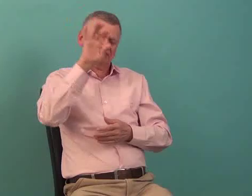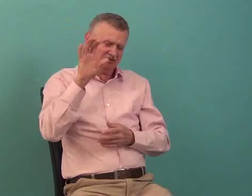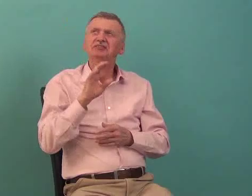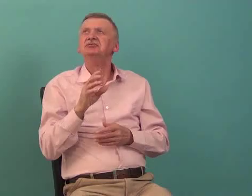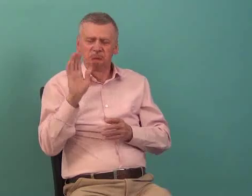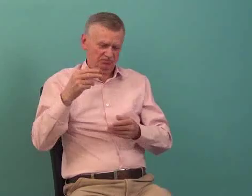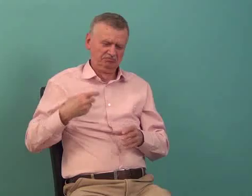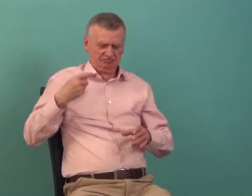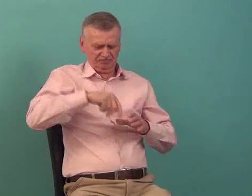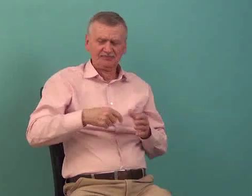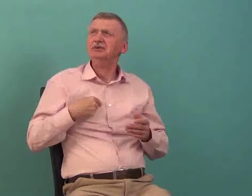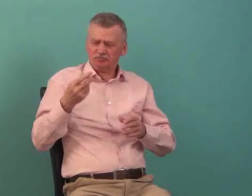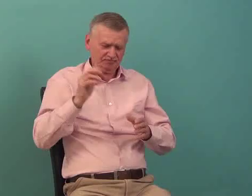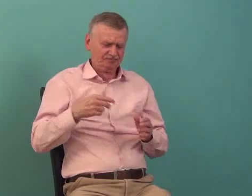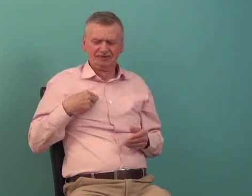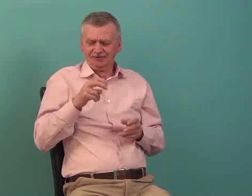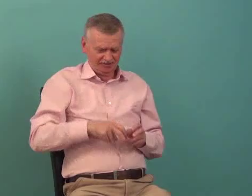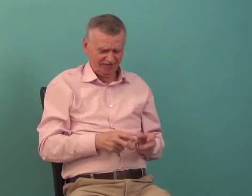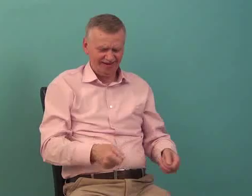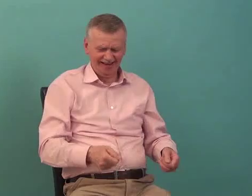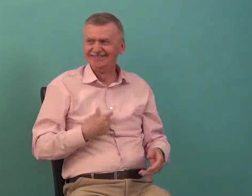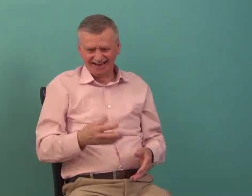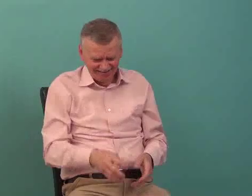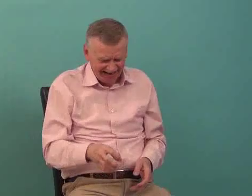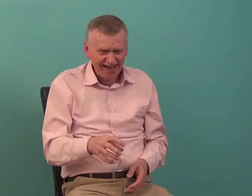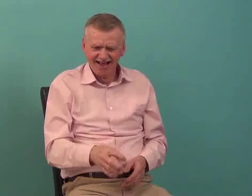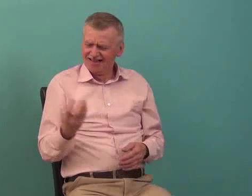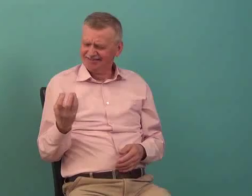Zsiada z roweru, chce wziąć jedną gruszkę.